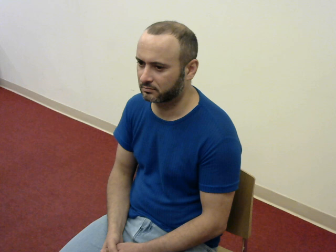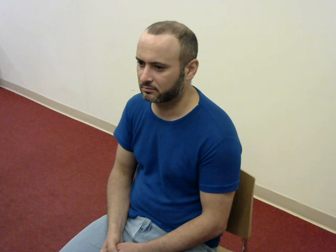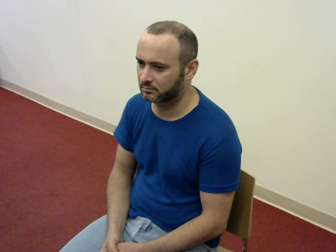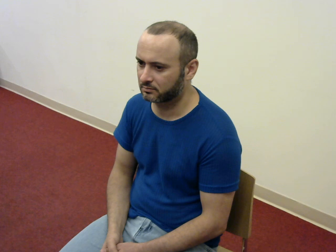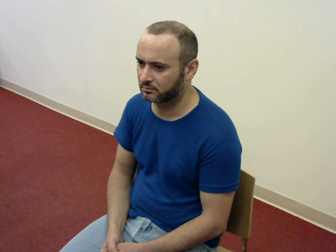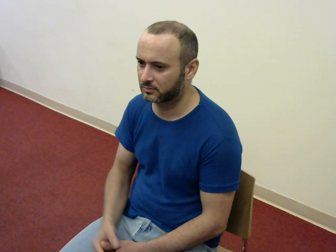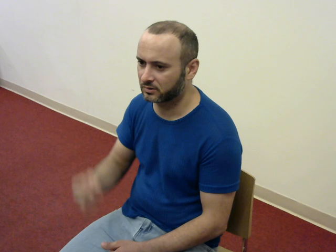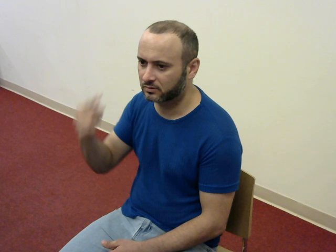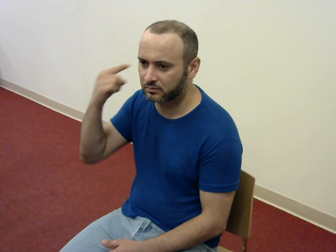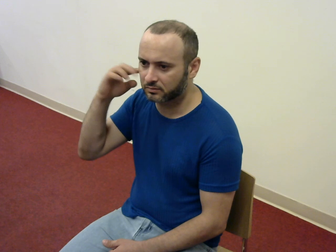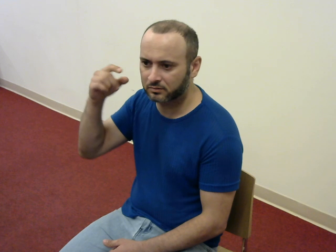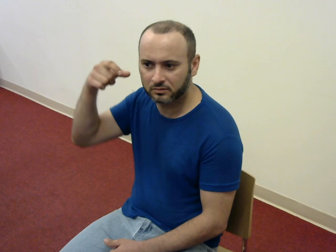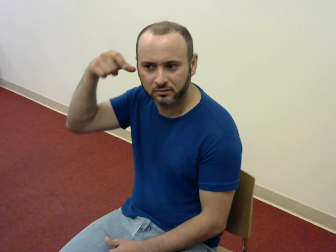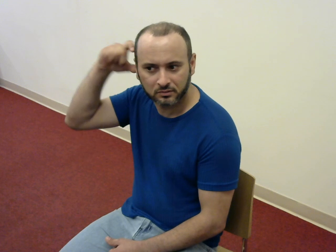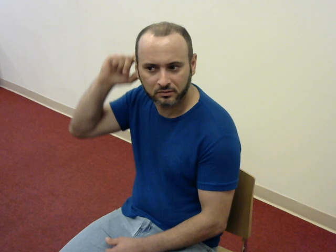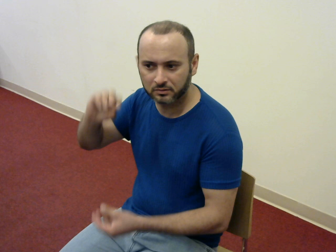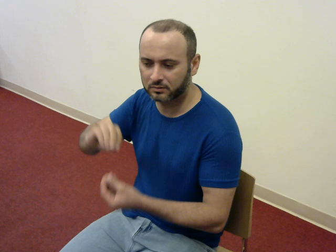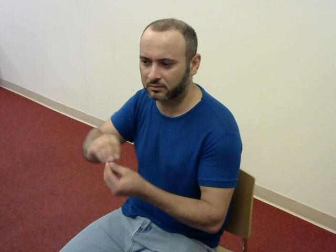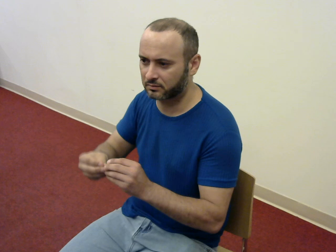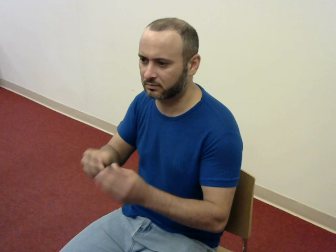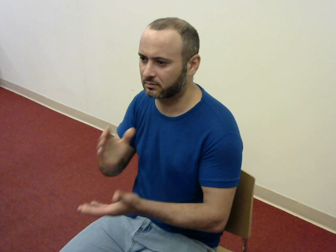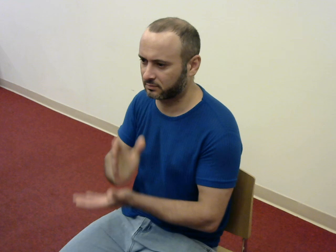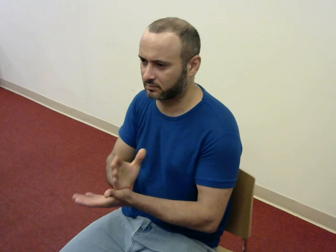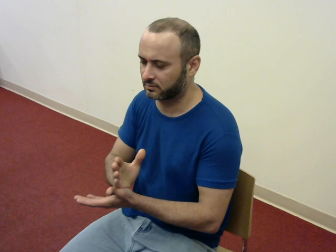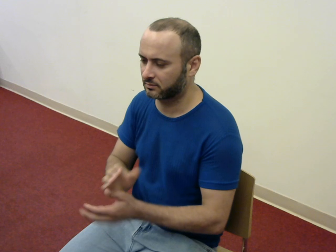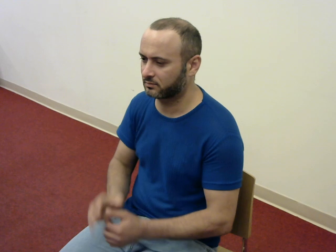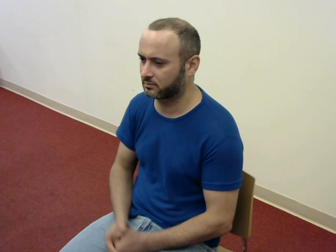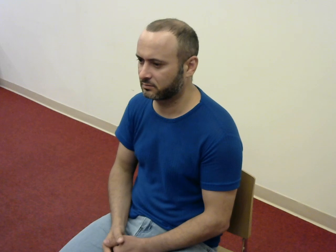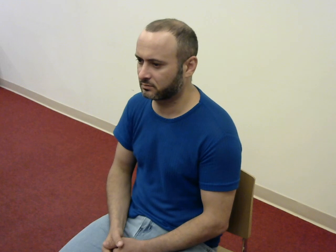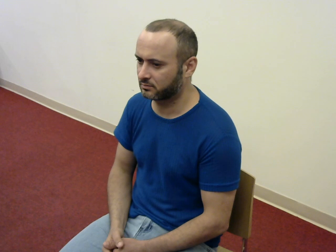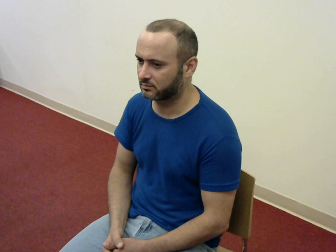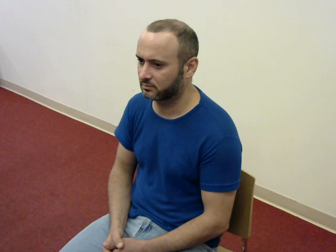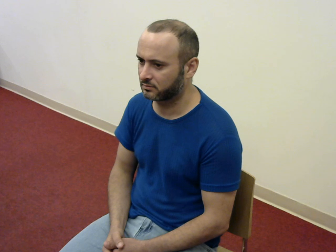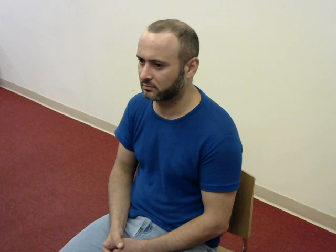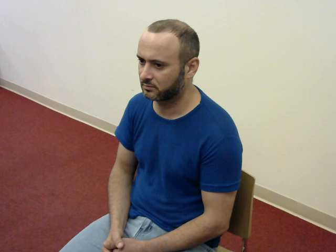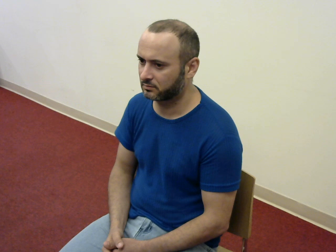Eşitmə aparatımın nasazlığı var